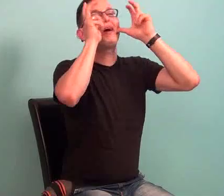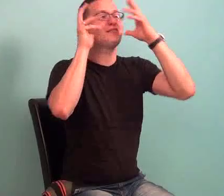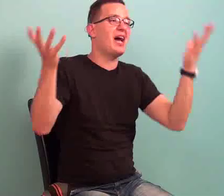Nie ma.